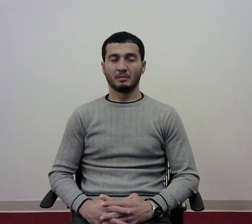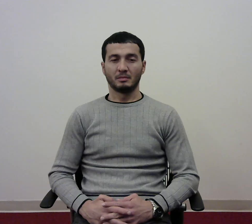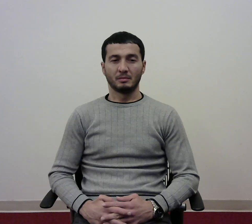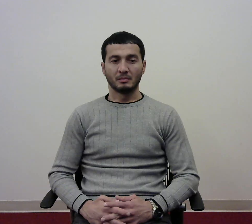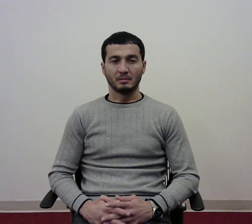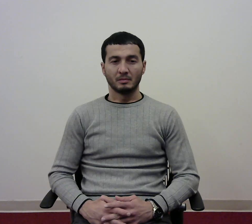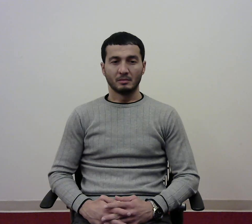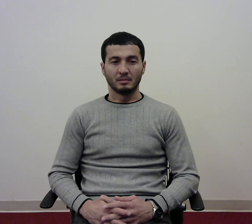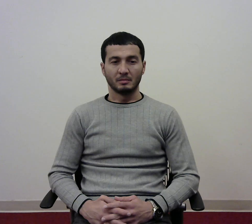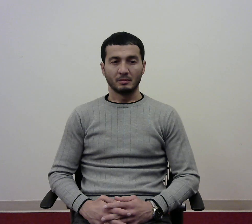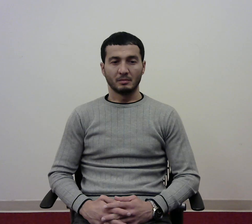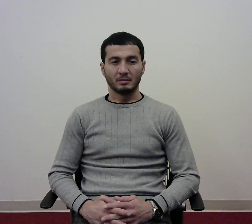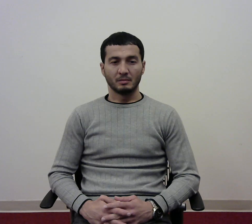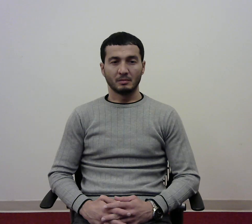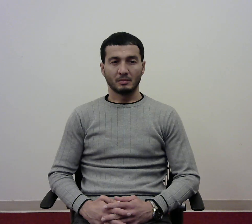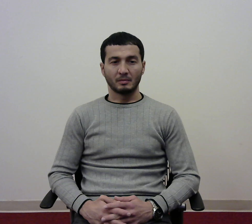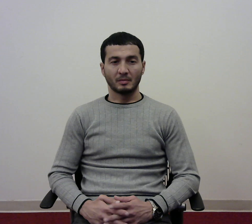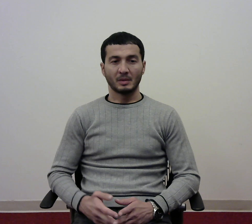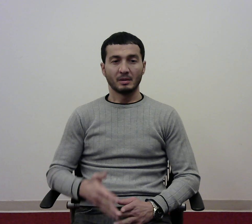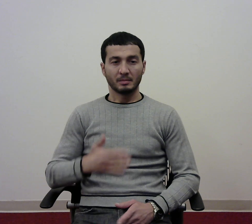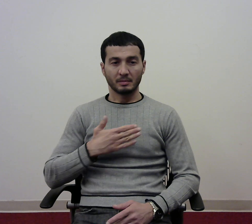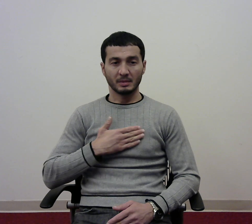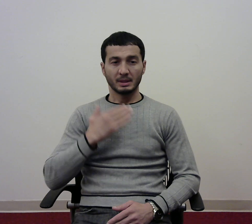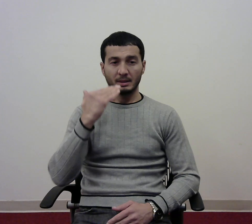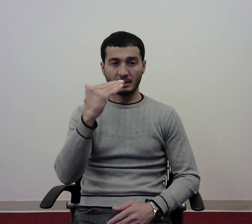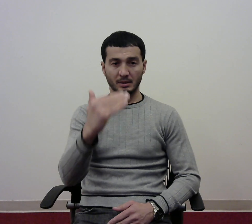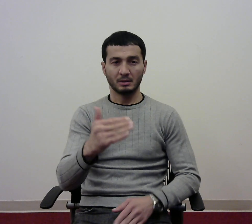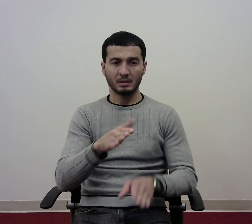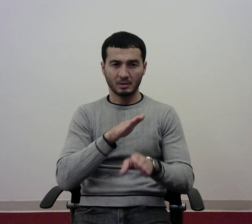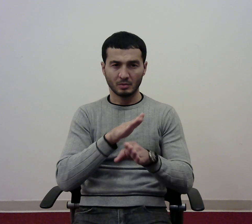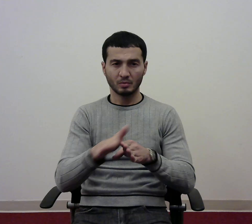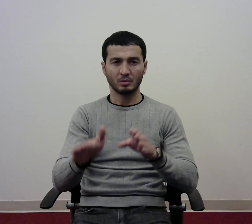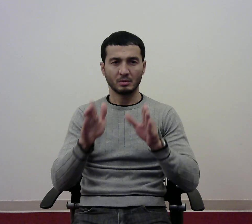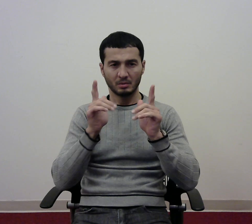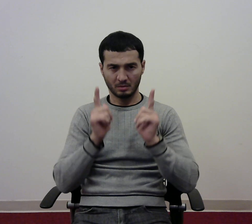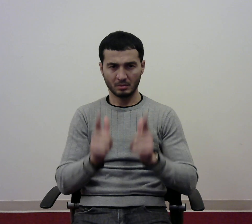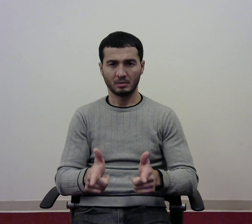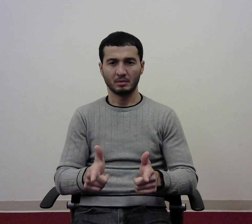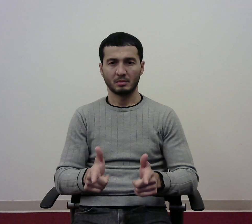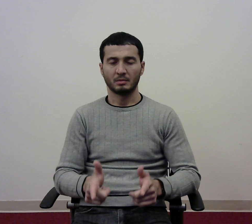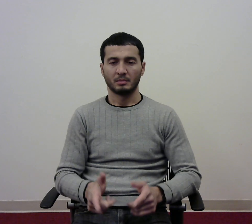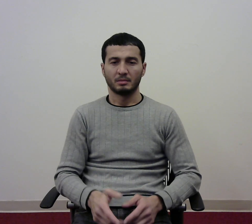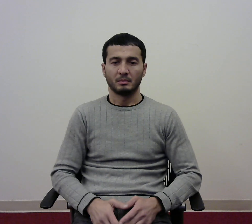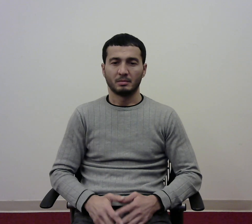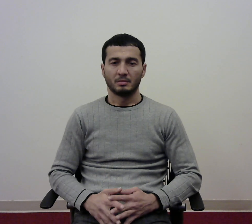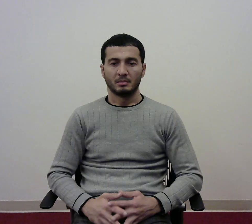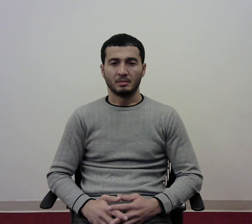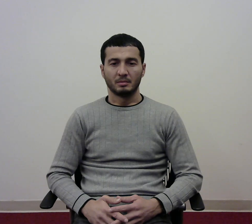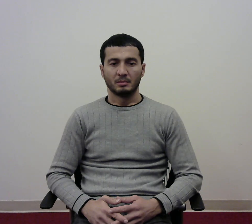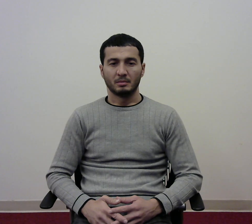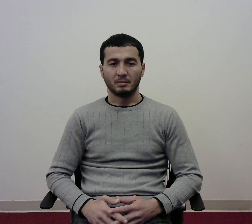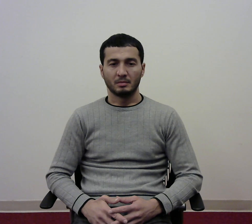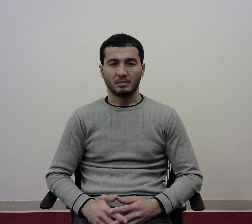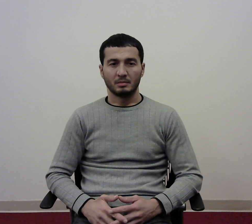Mən sizinlə tamamilə razıyam